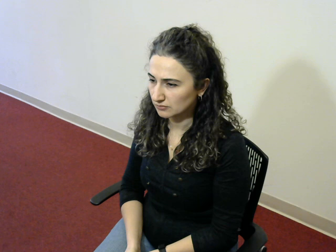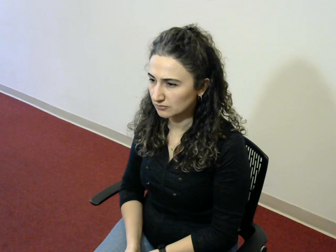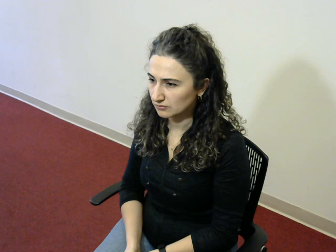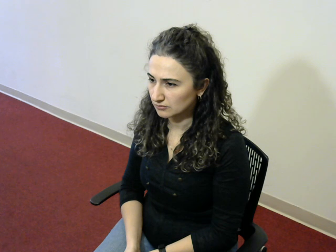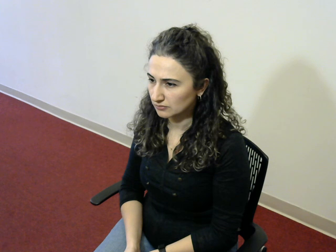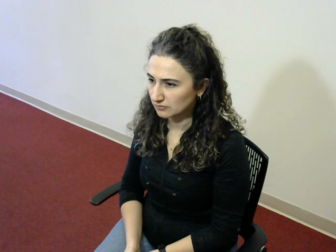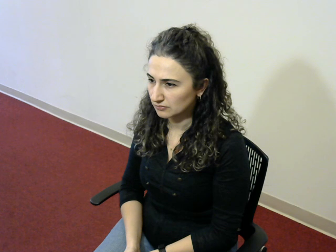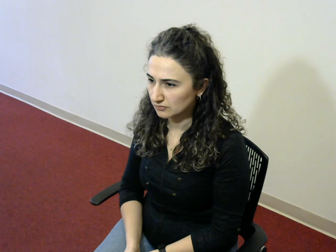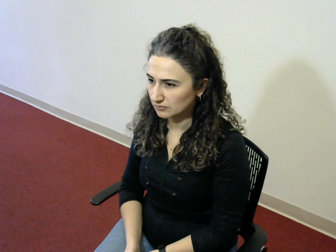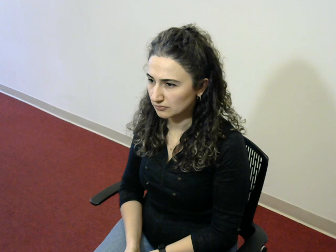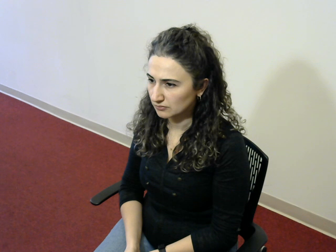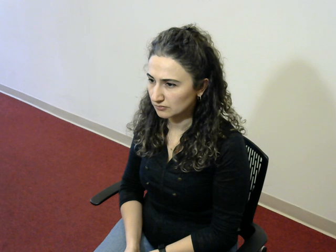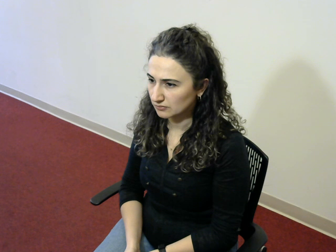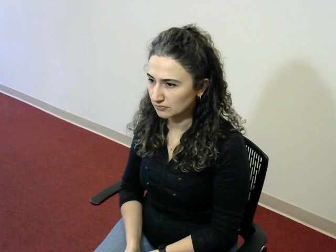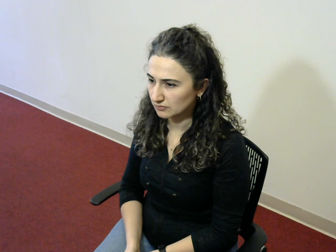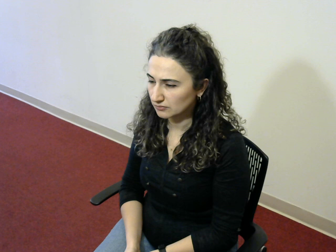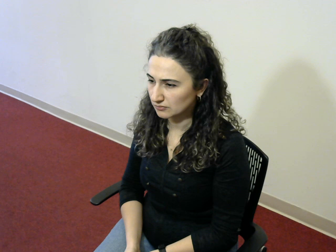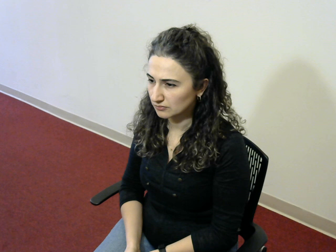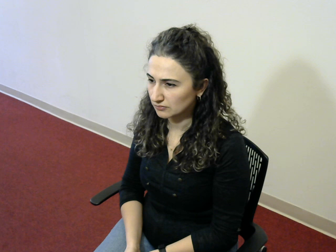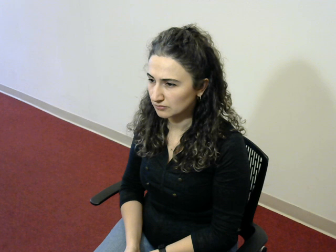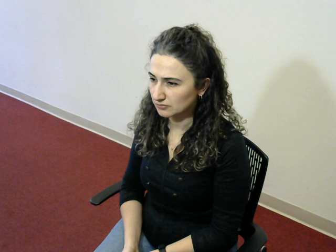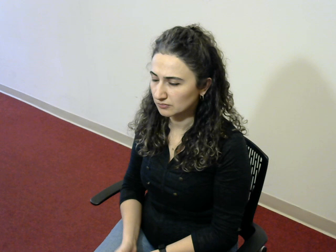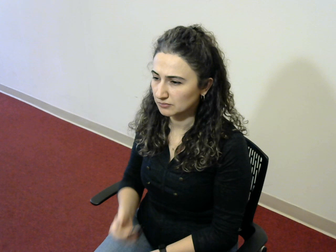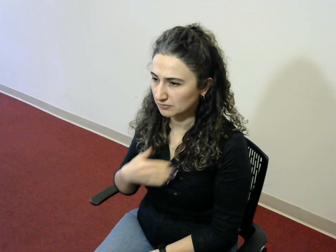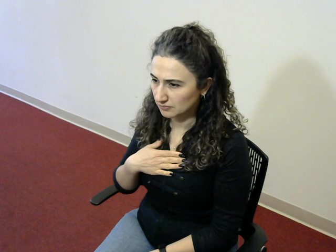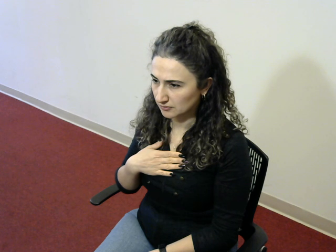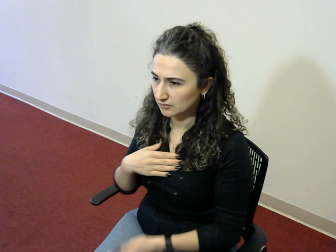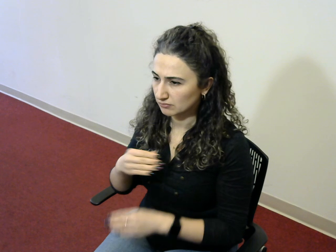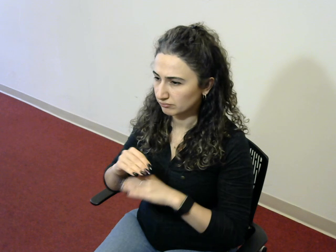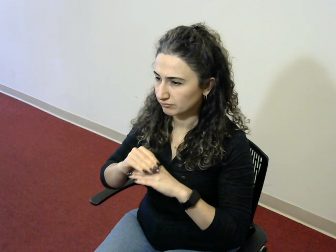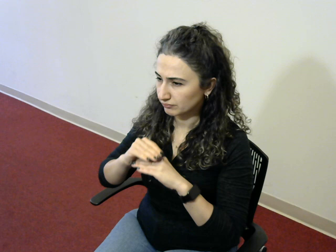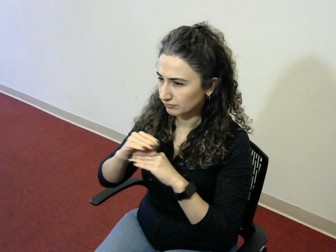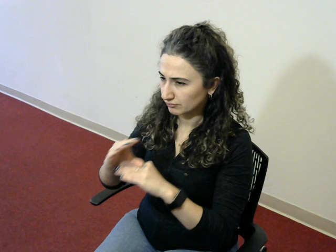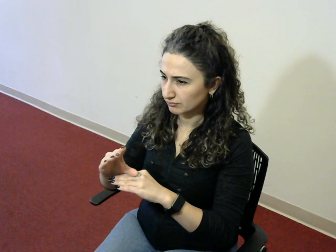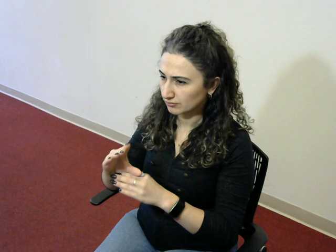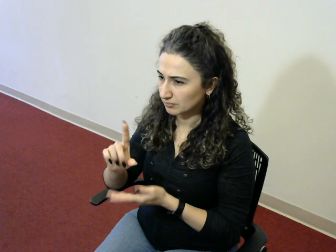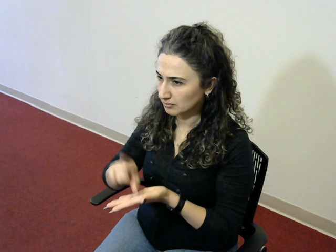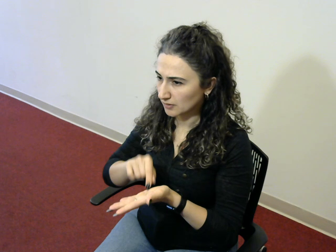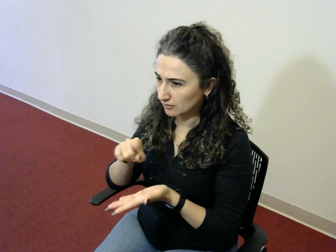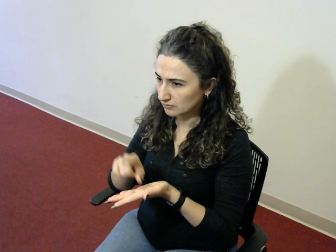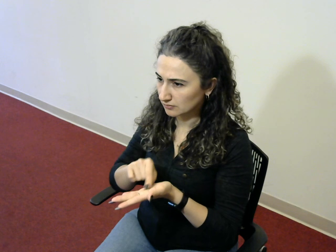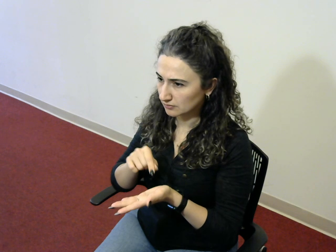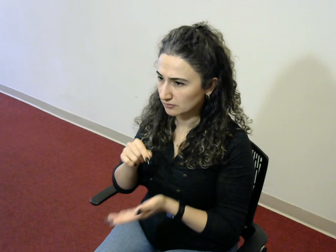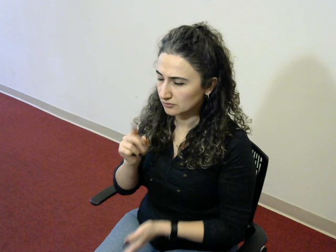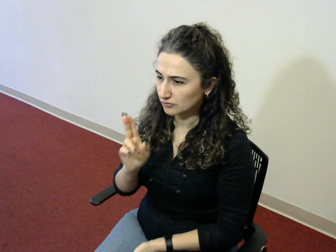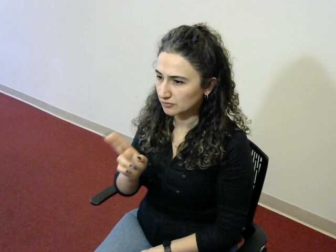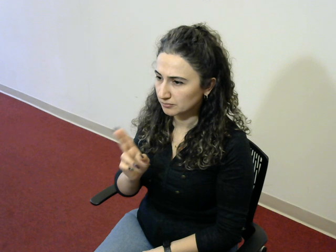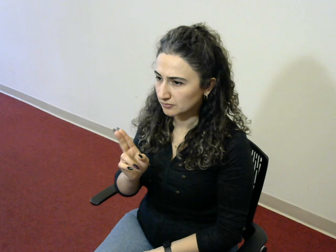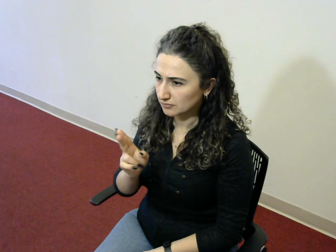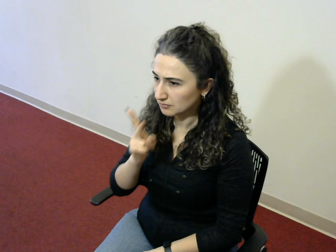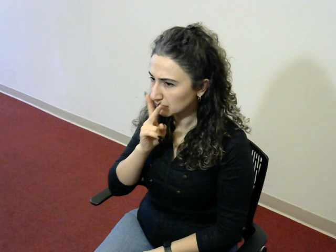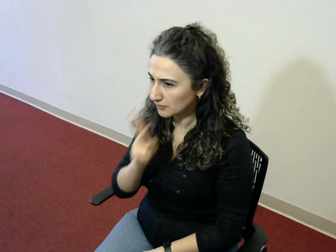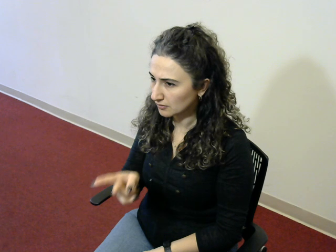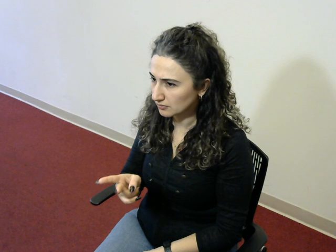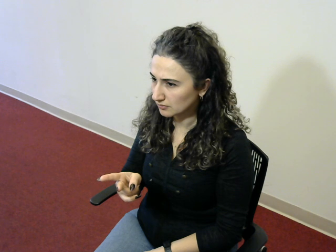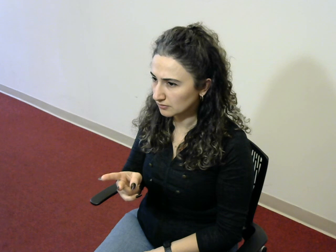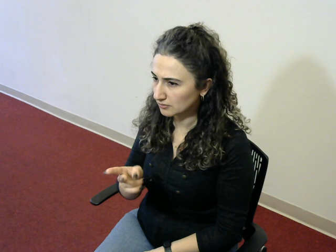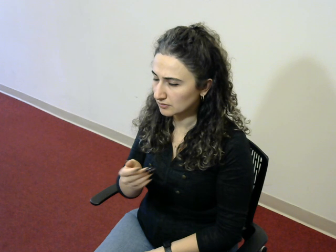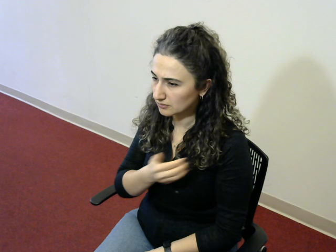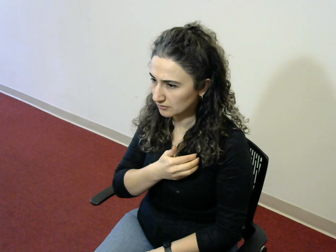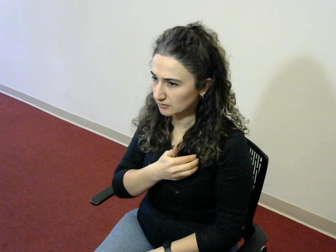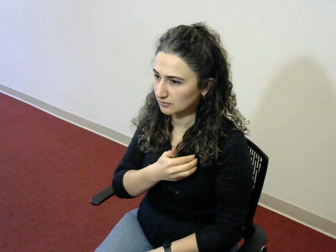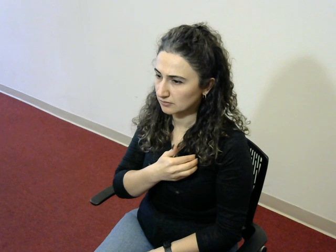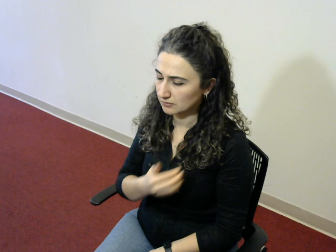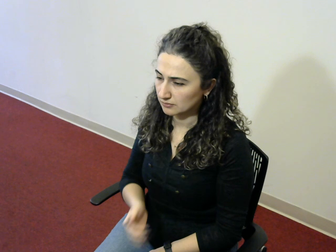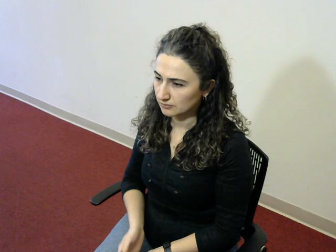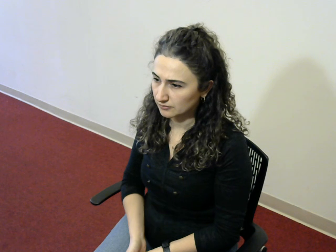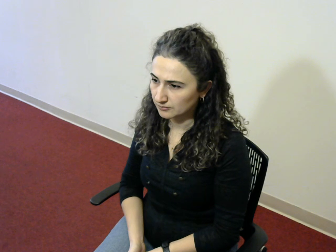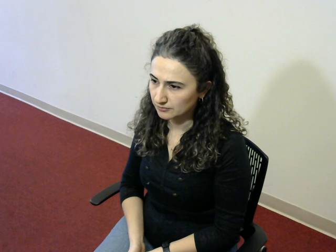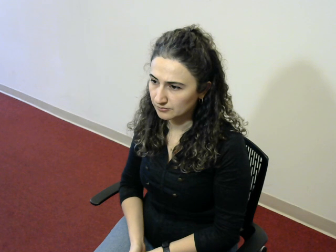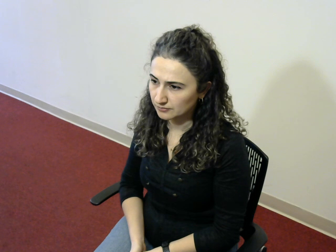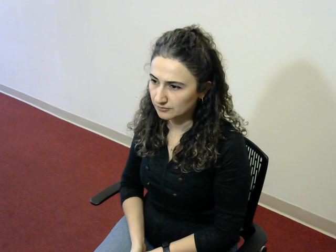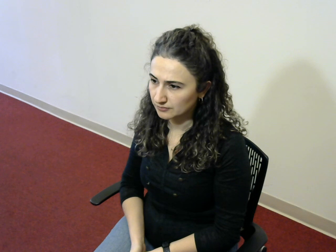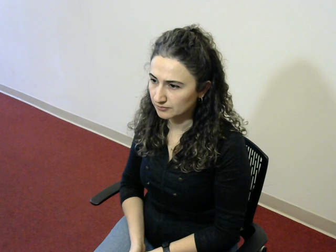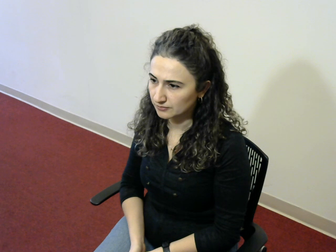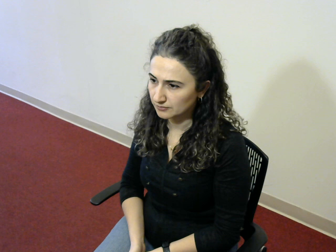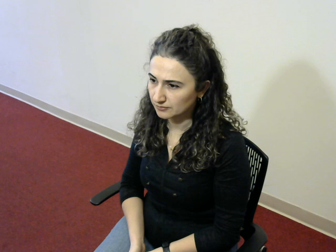Mən yığılmış pensiya kapitalıma baxmaq istəyirəm